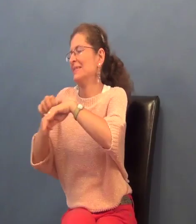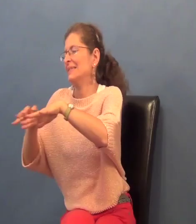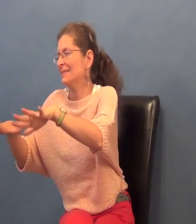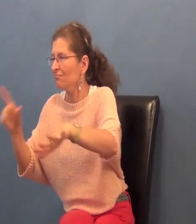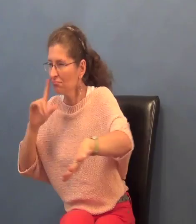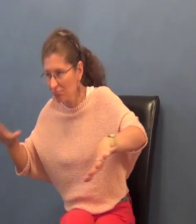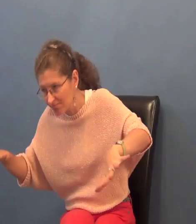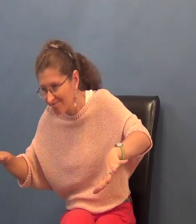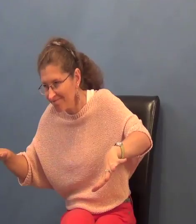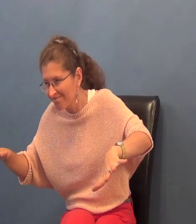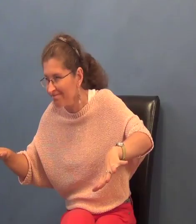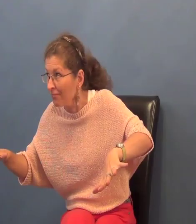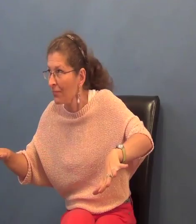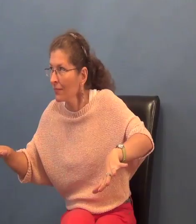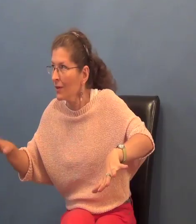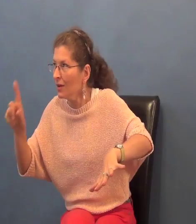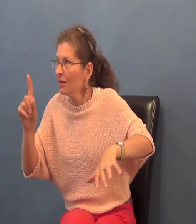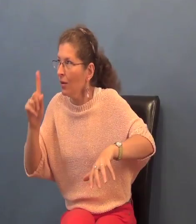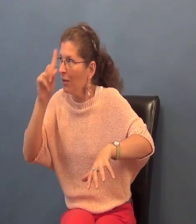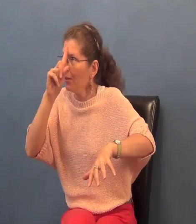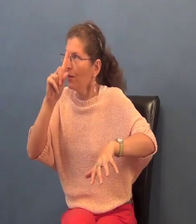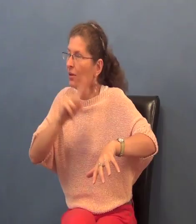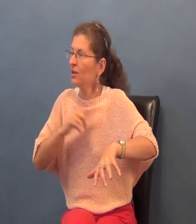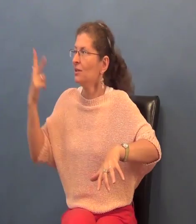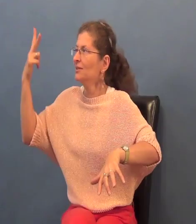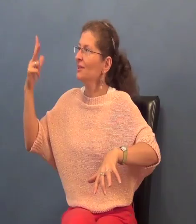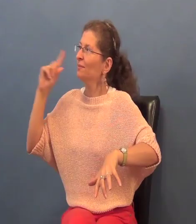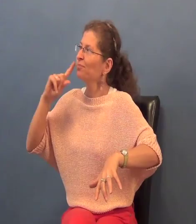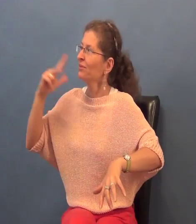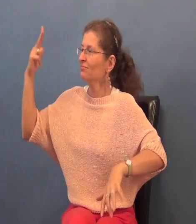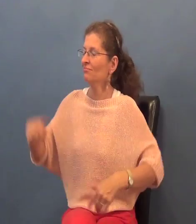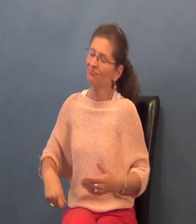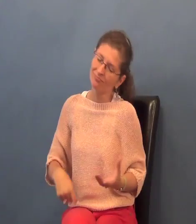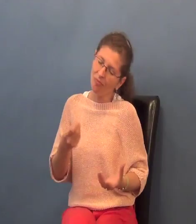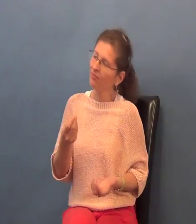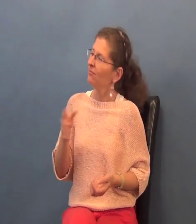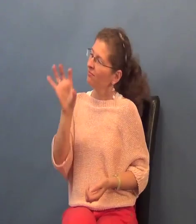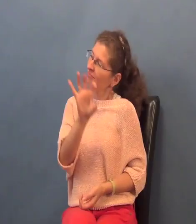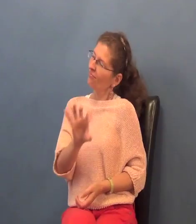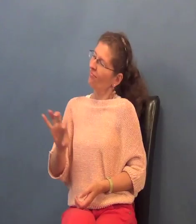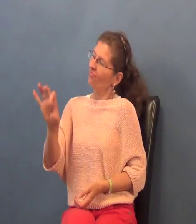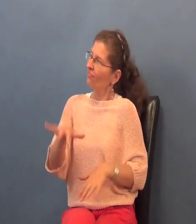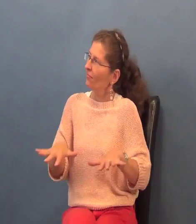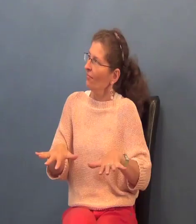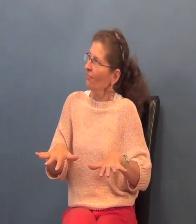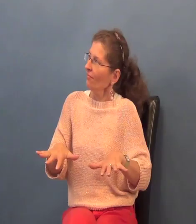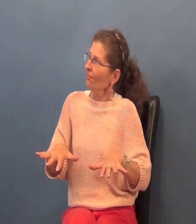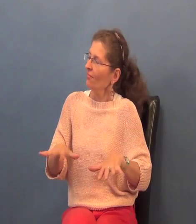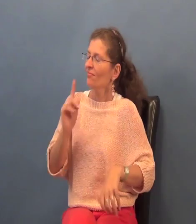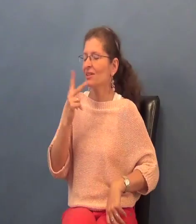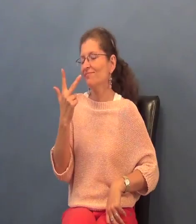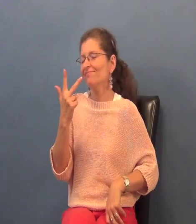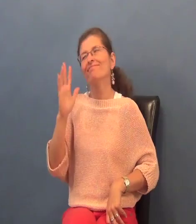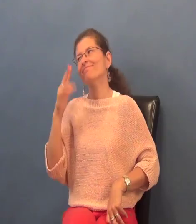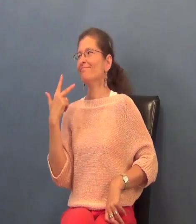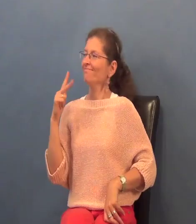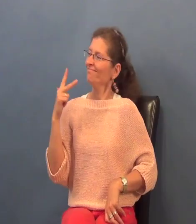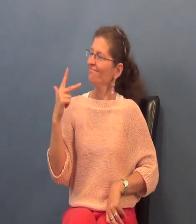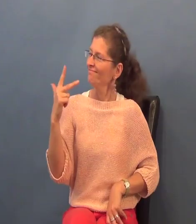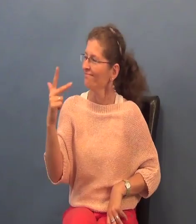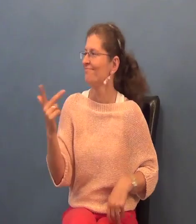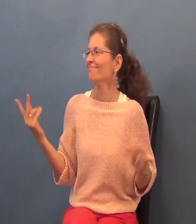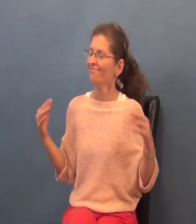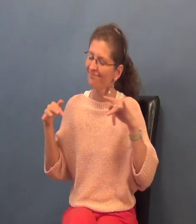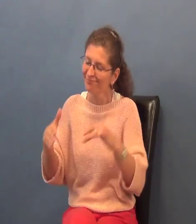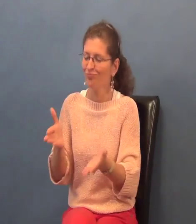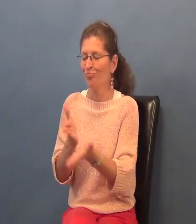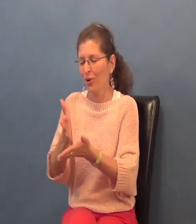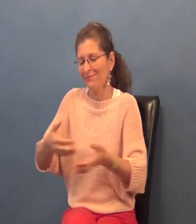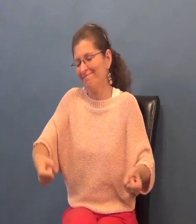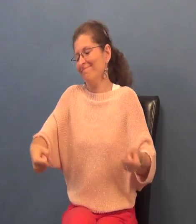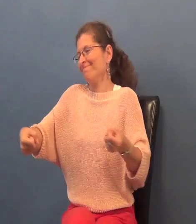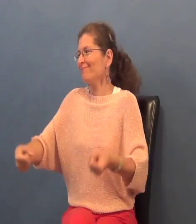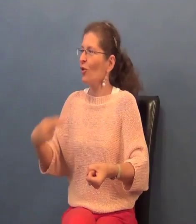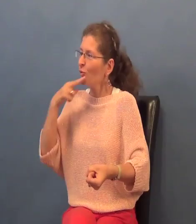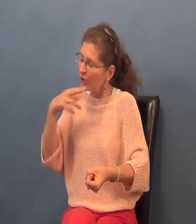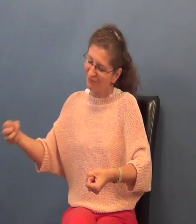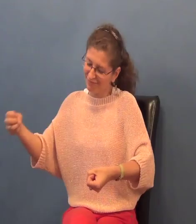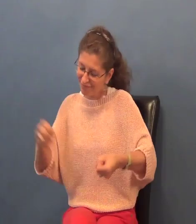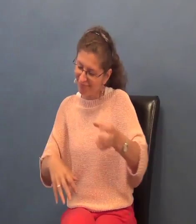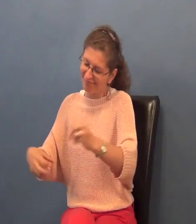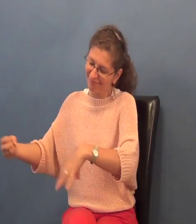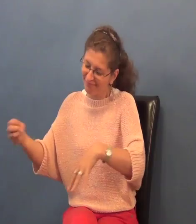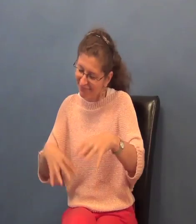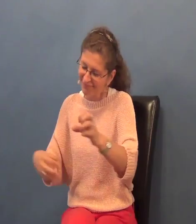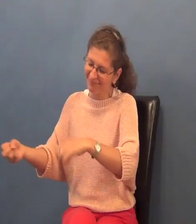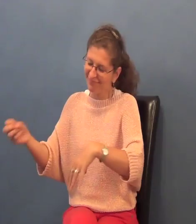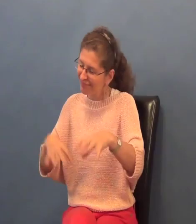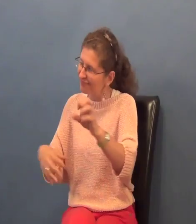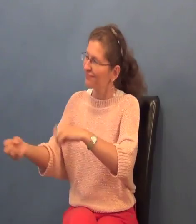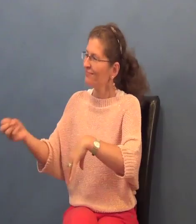Przewrócony chłopak widzi patrzących na niego trzech chłopców. Jest przerażony, a chłopcy do niego podchodzą, pomagają podnieść kosz i pozbierać gruszki.